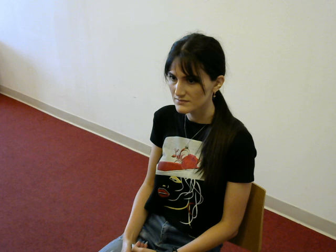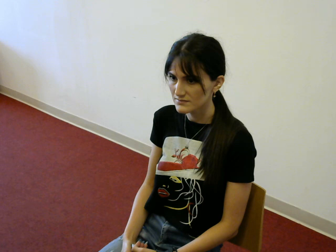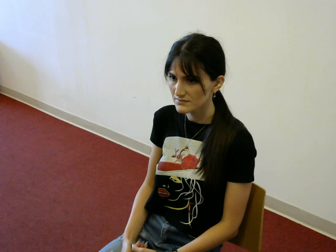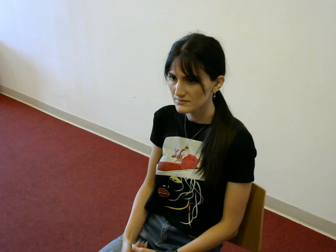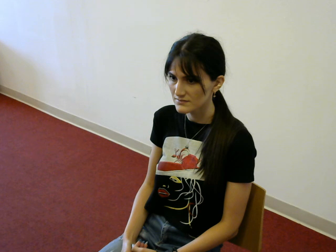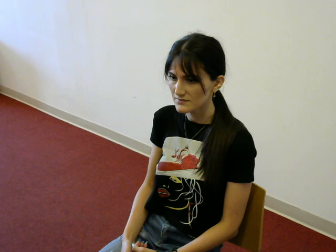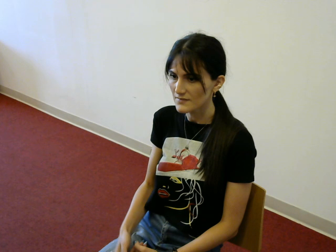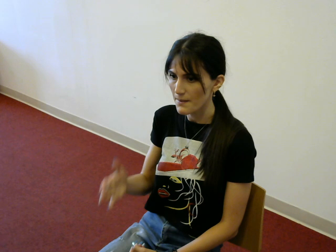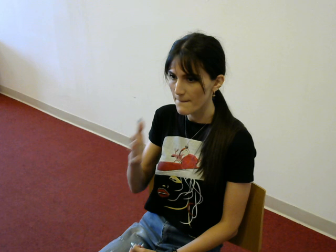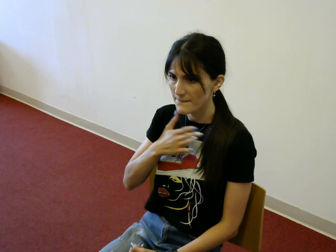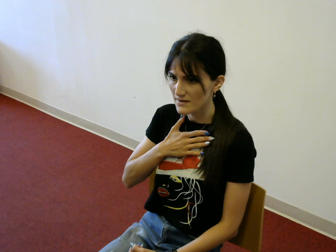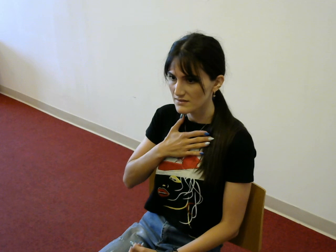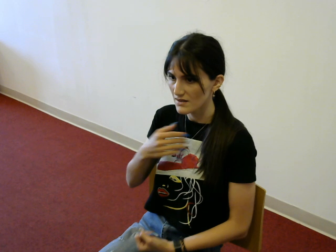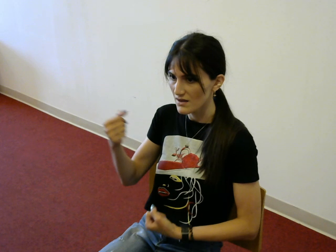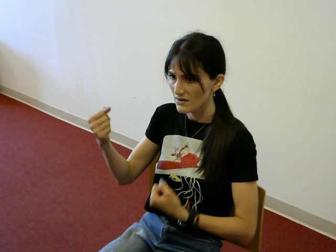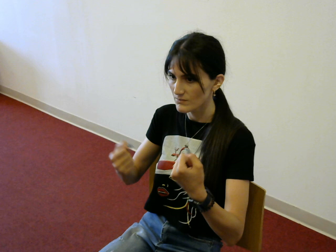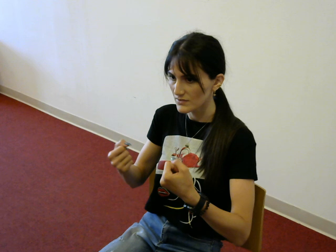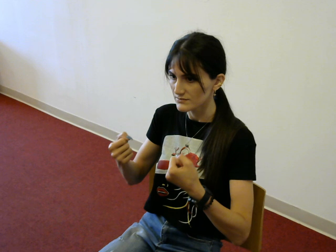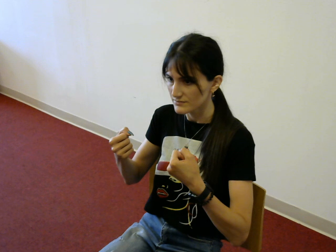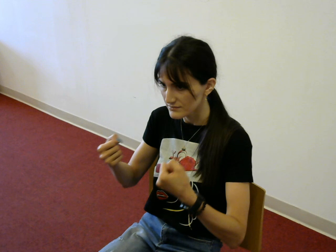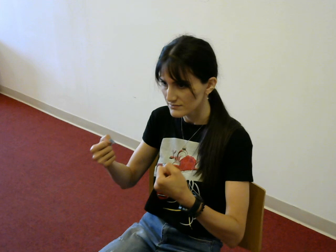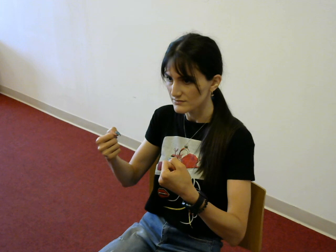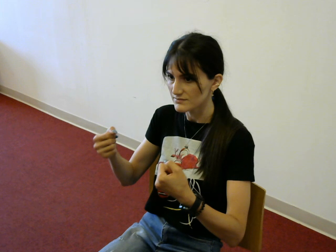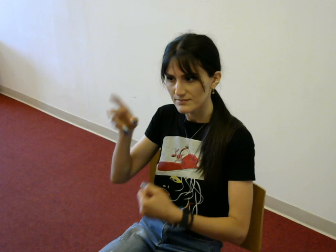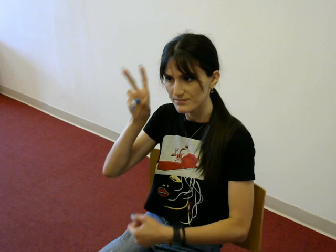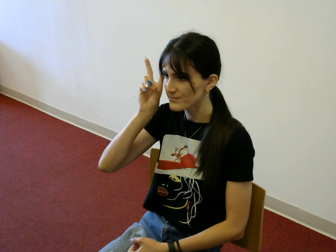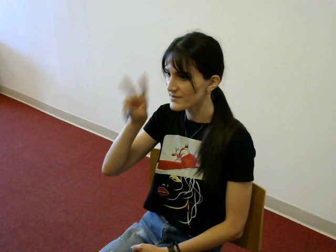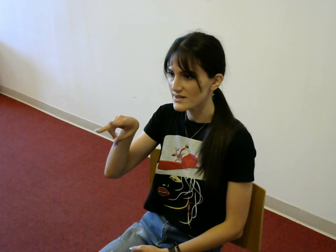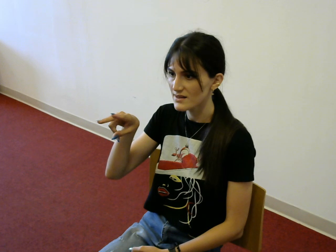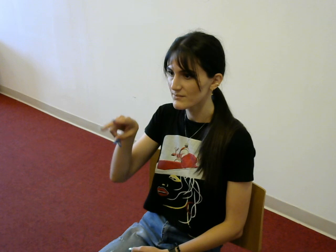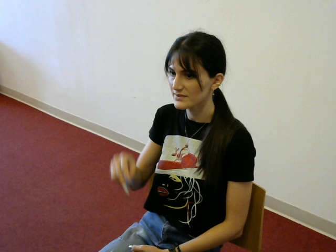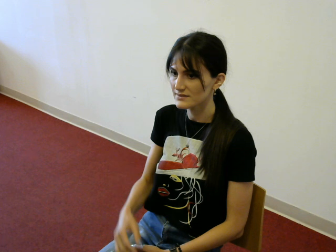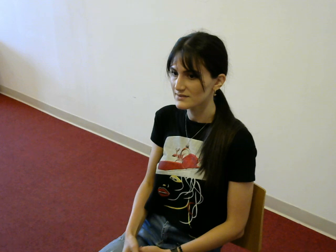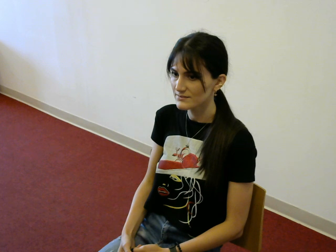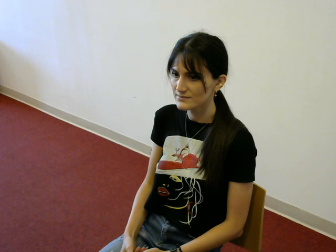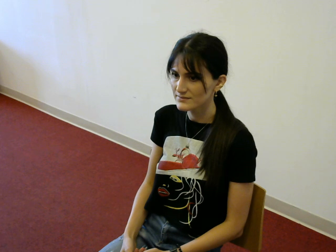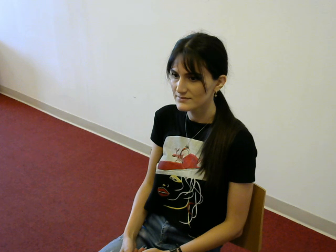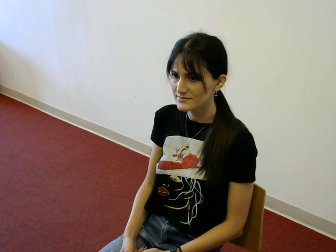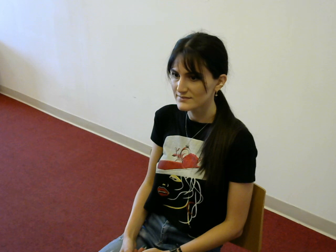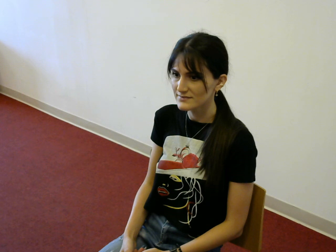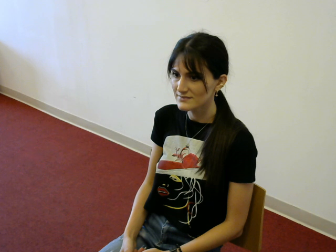Mən avtomobil sürə bilmirəm